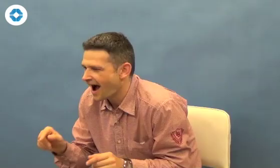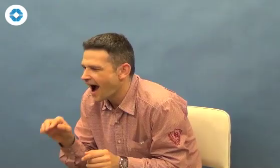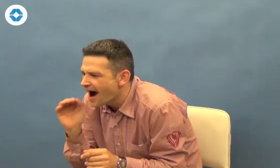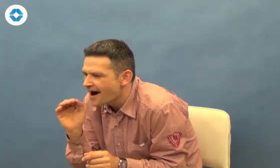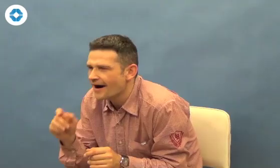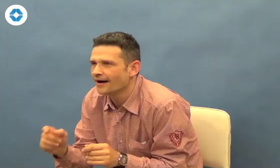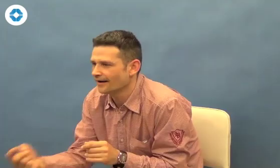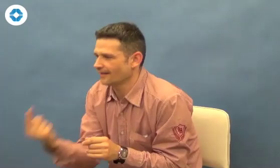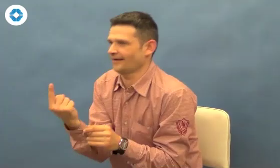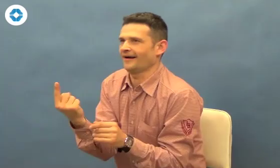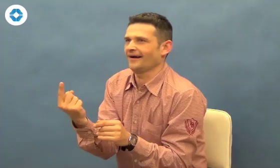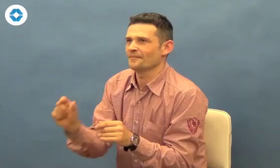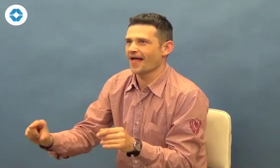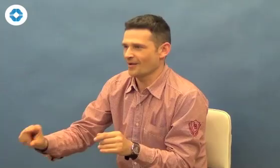Chłopiec woła i wyłania się jego mała żabka.